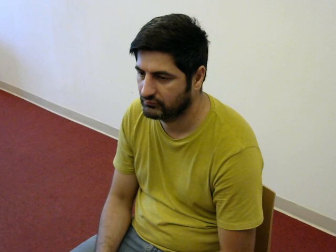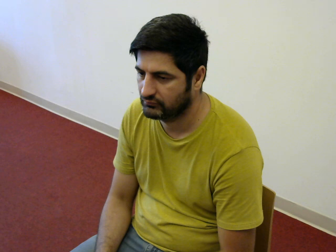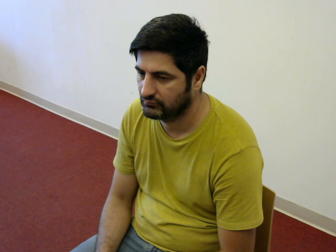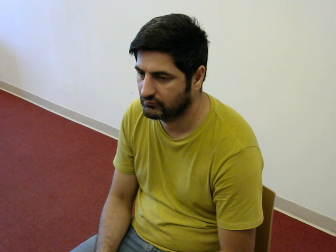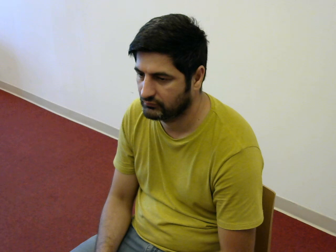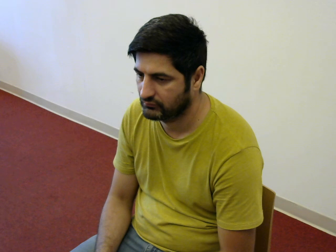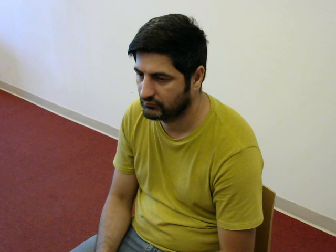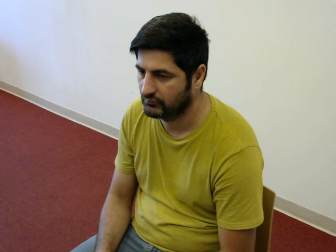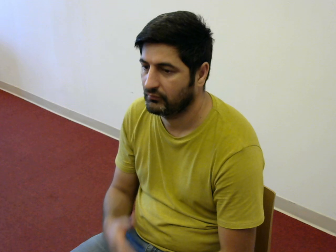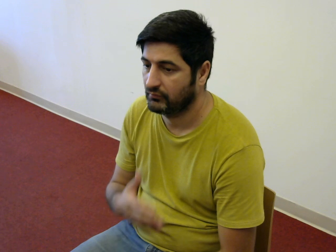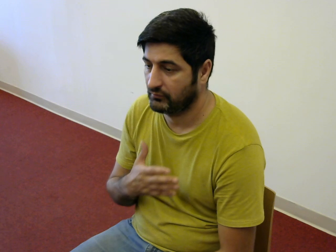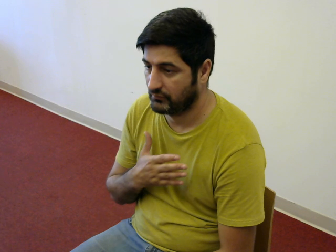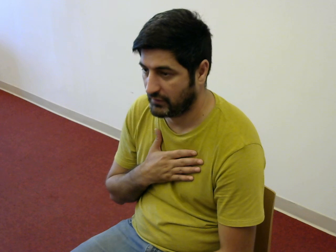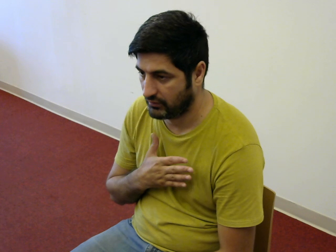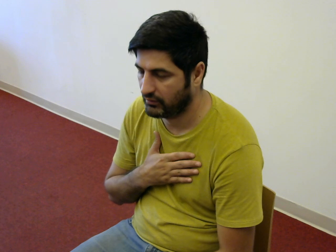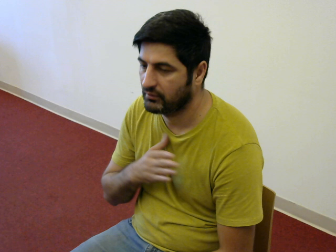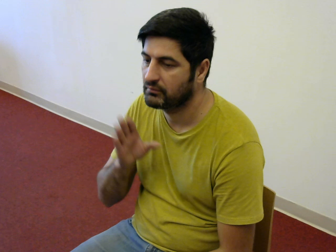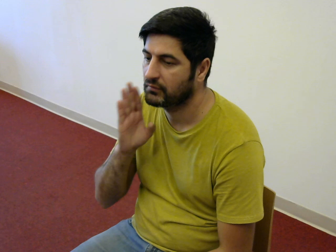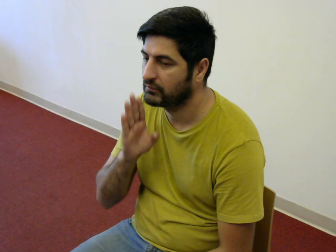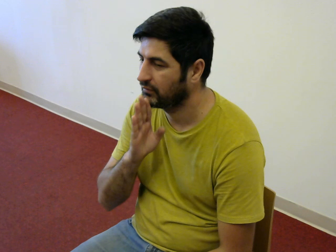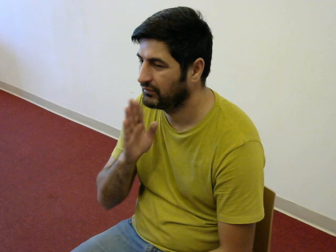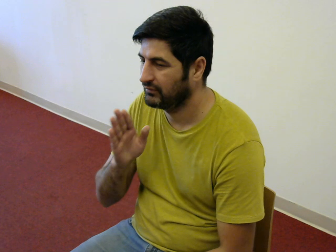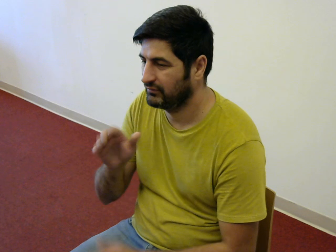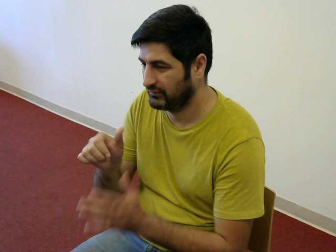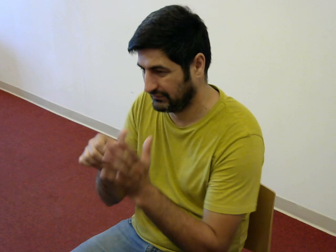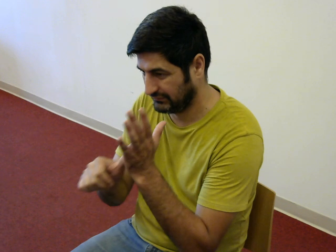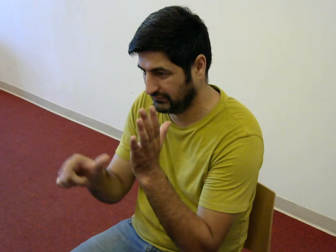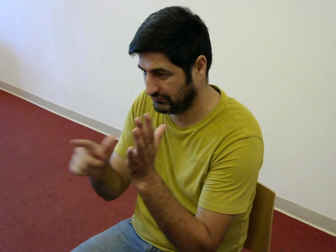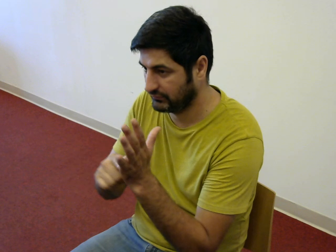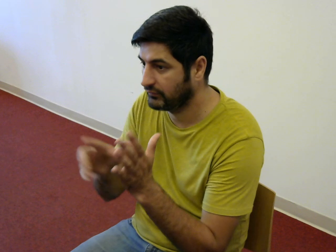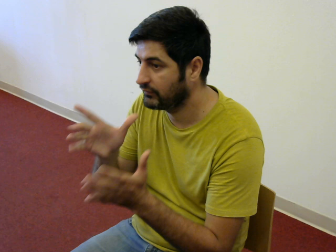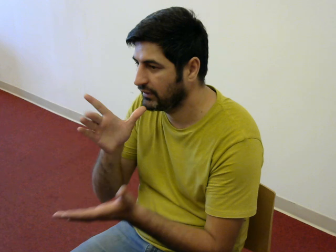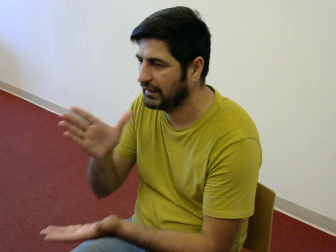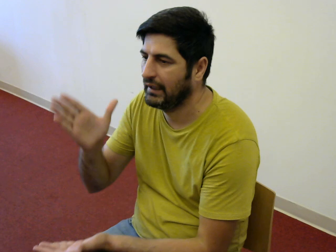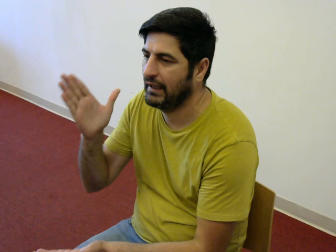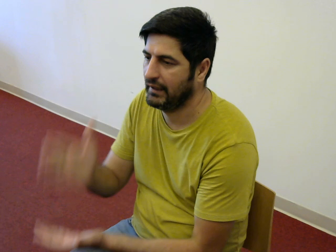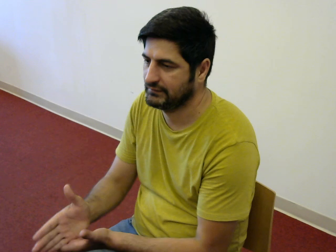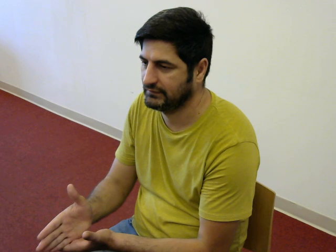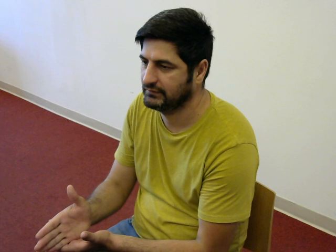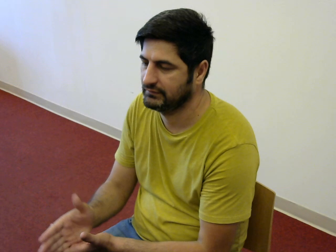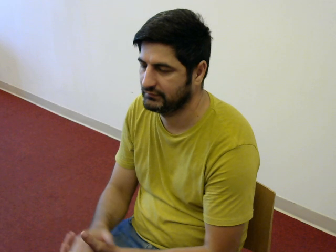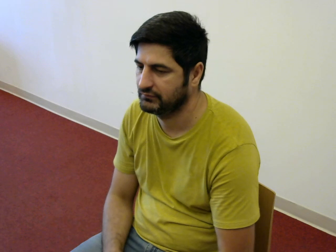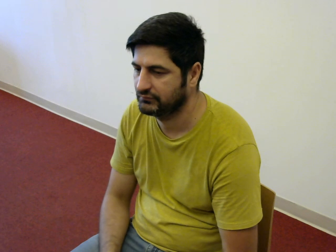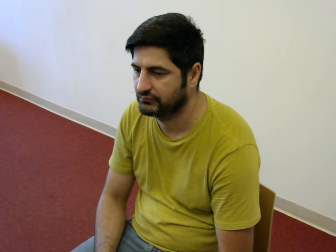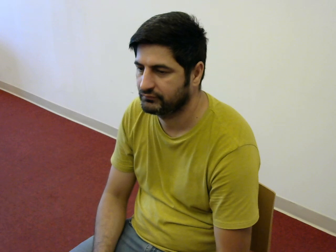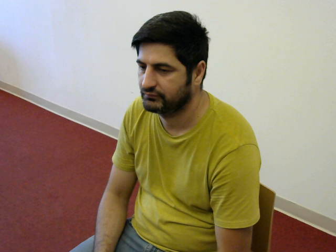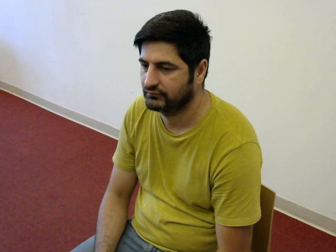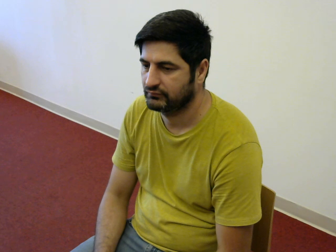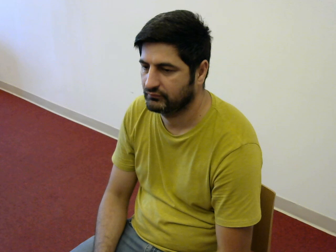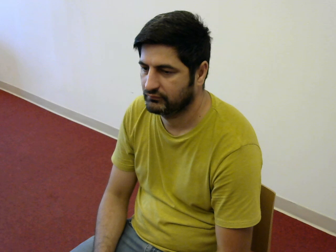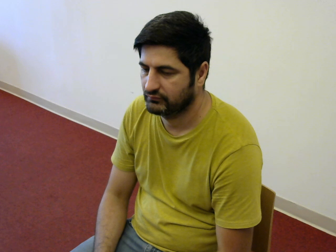Mənim anamın 67 yaşı var